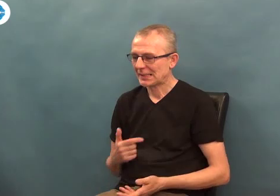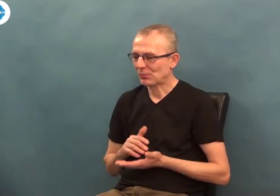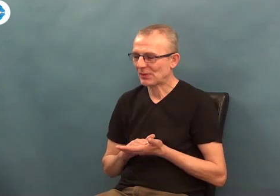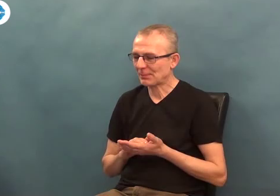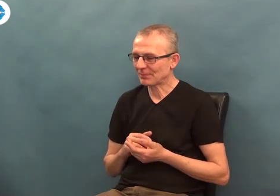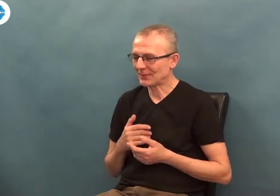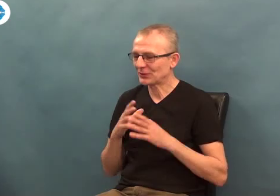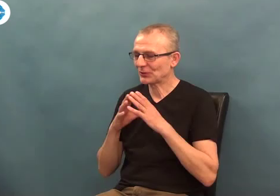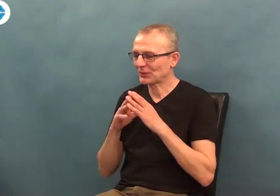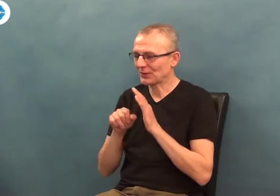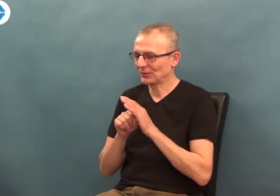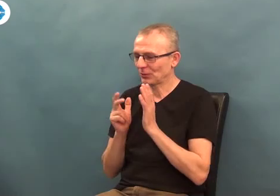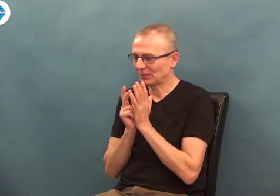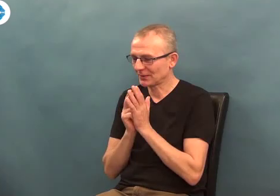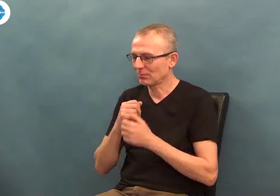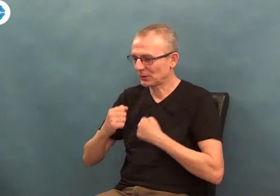Od dziesiątej do osiemnastej pracuję.